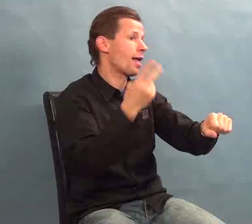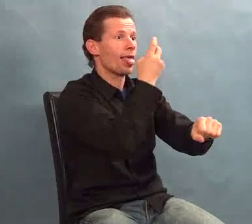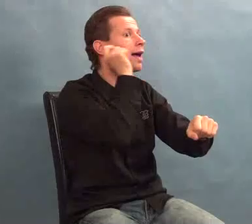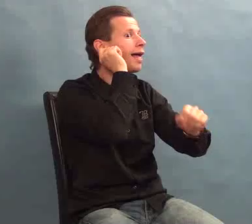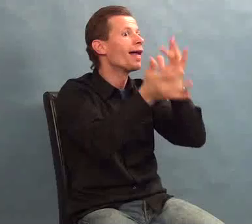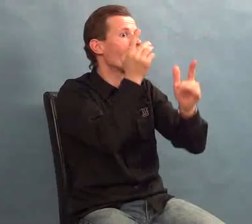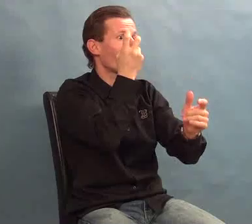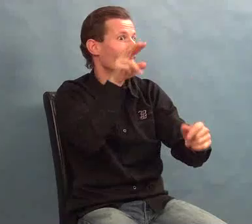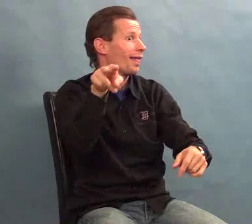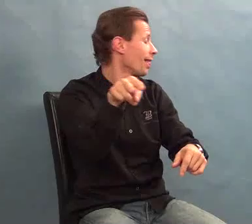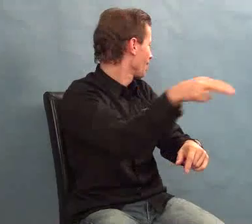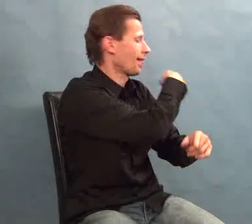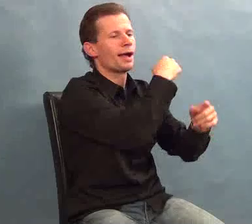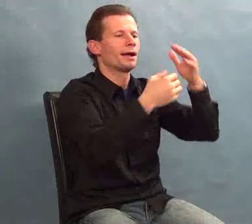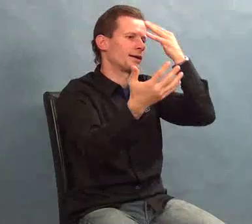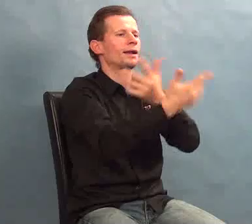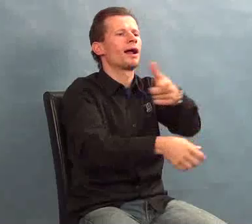Odwraca się jadąc na rowerze i nagle trafia na kamień.